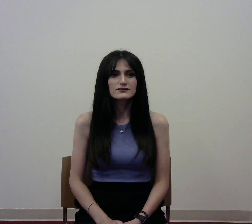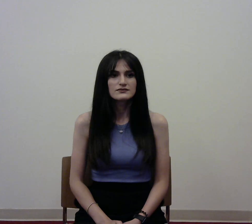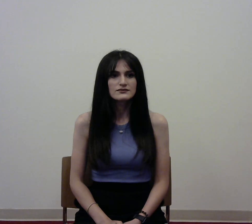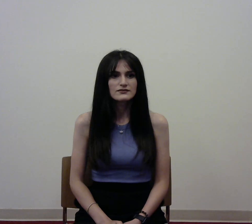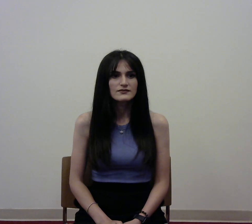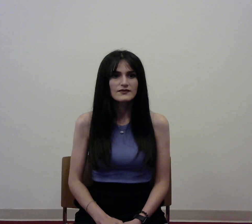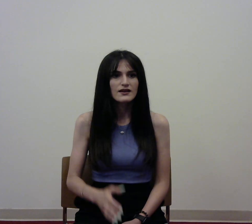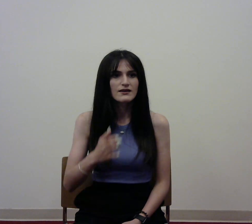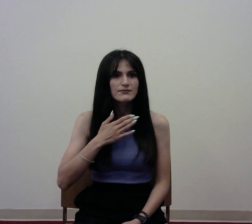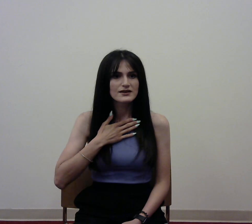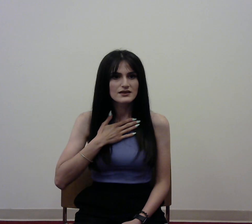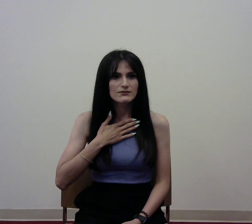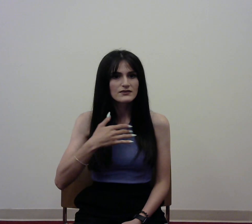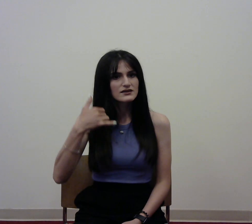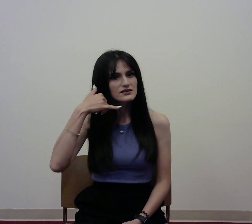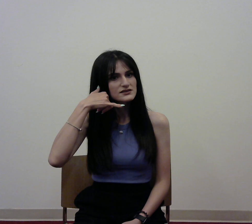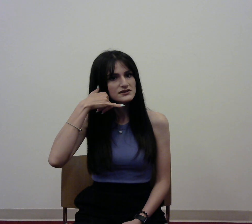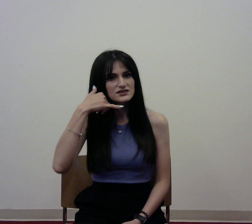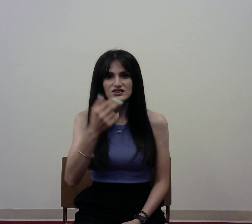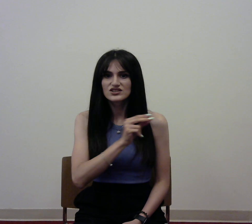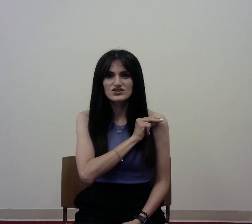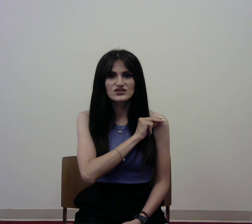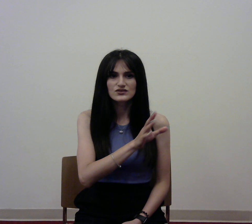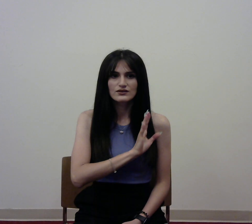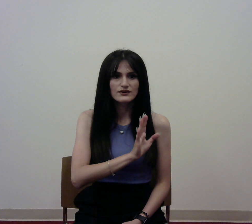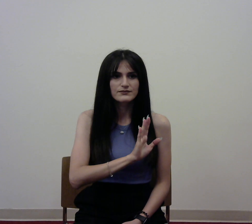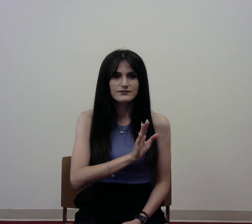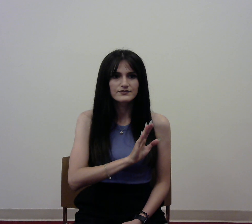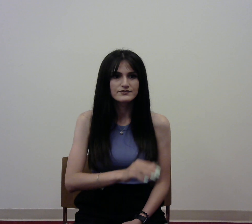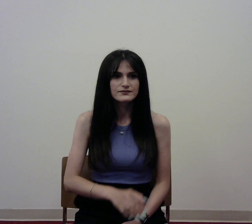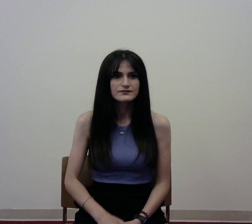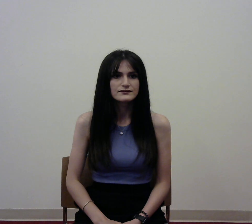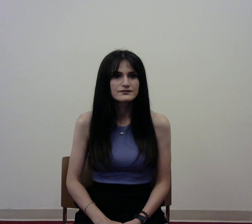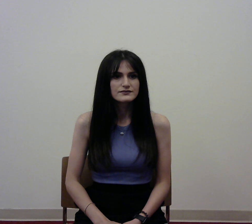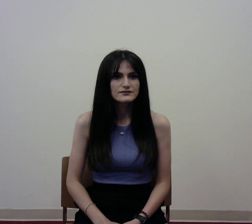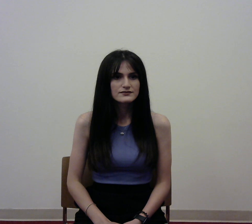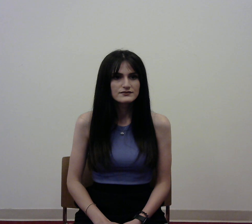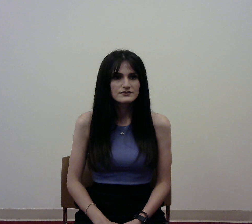Mənim telefonum özümdə deyil